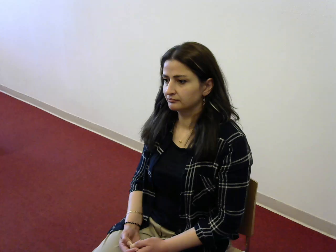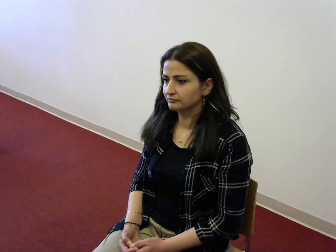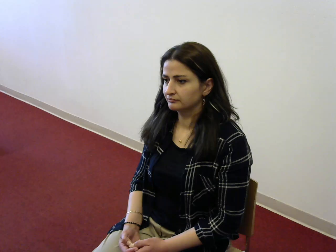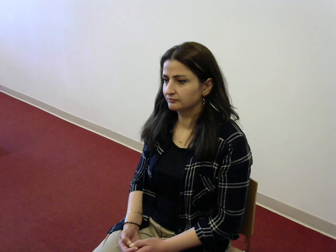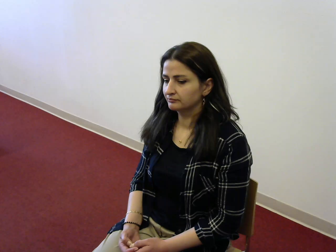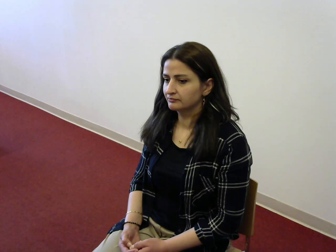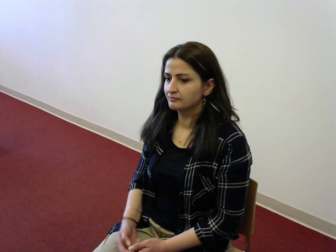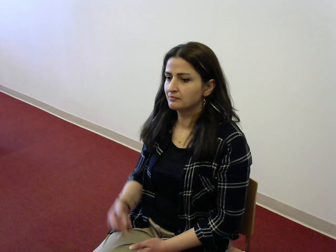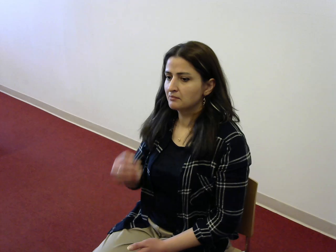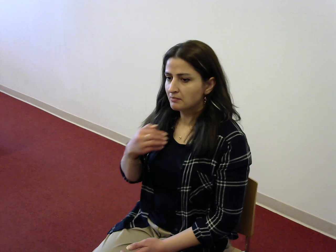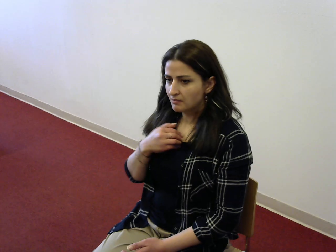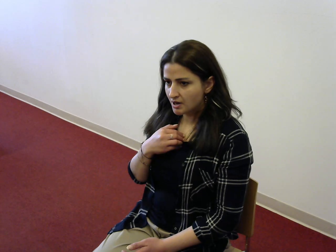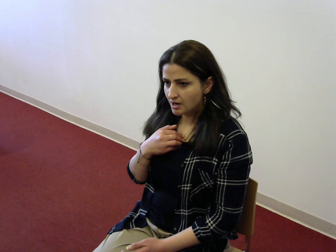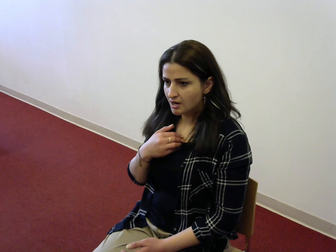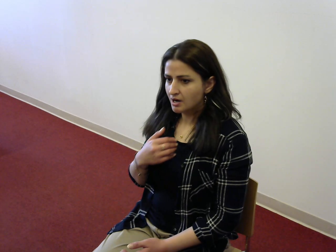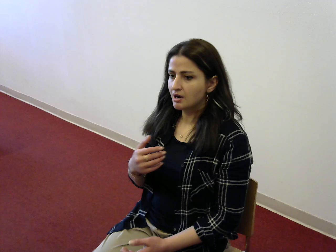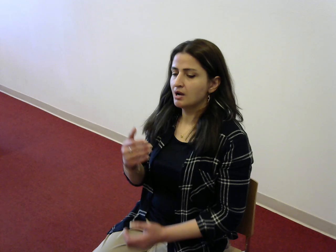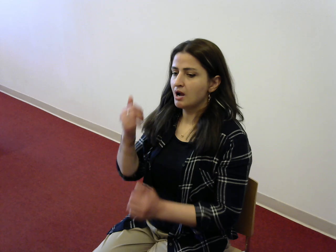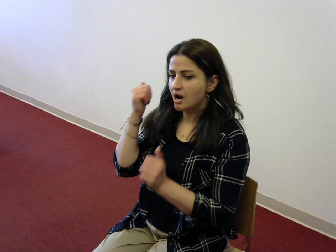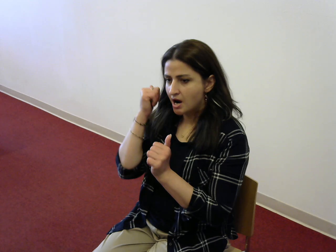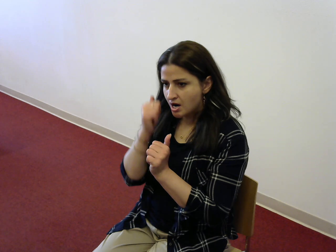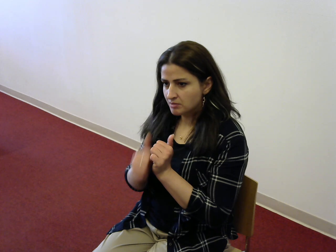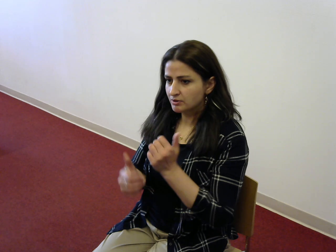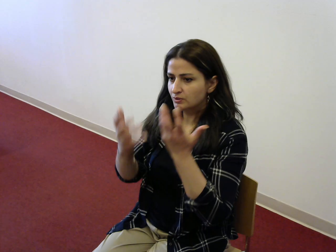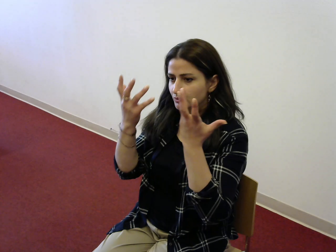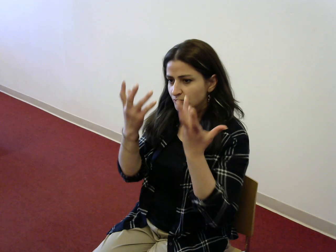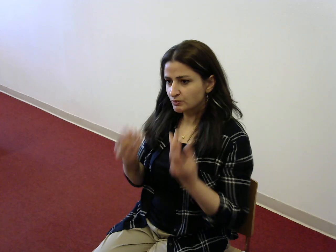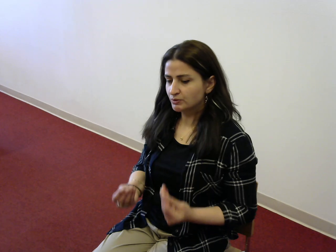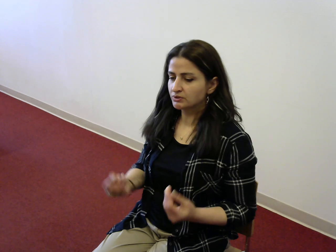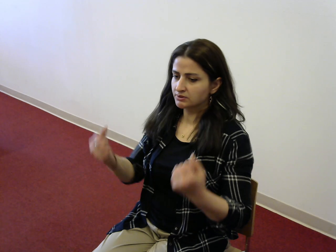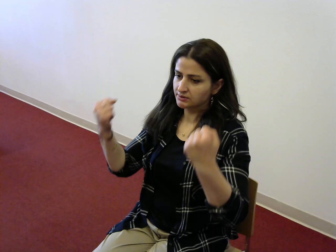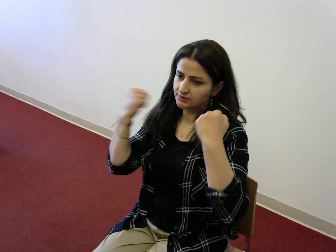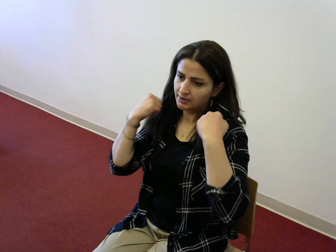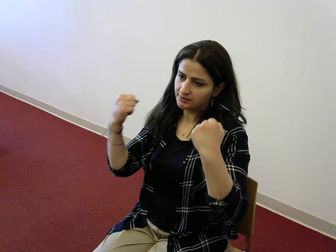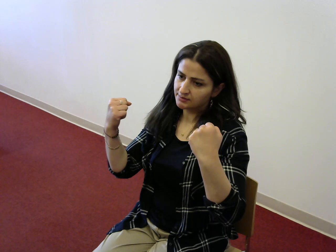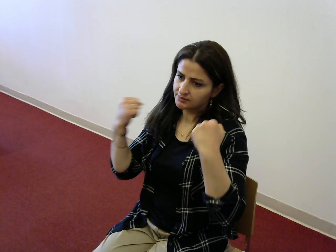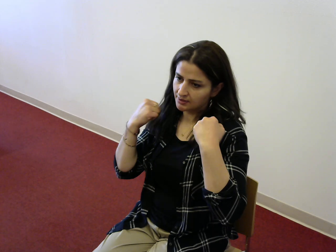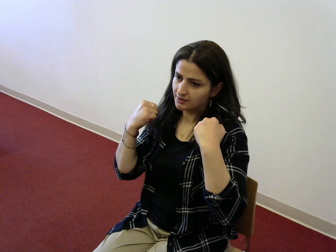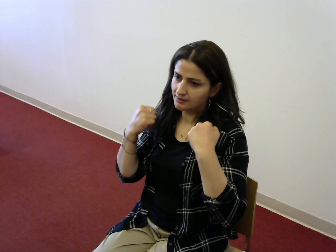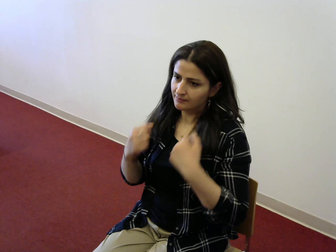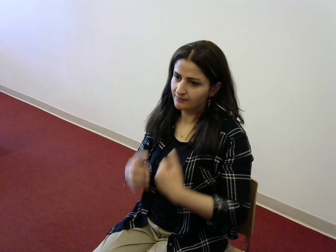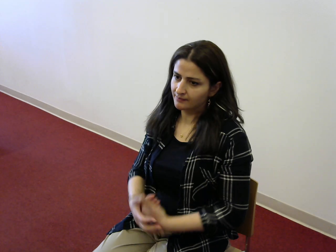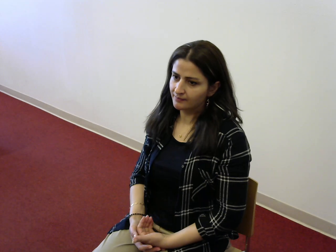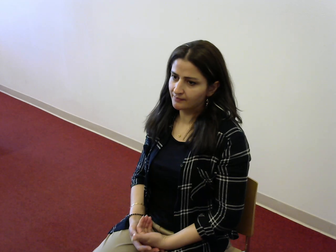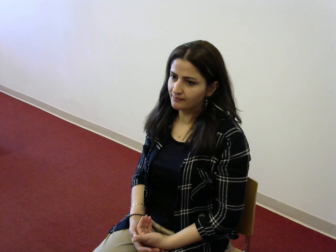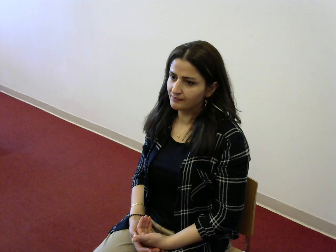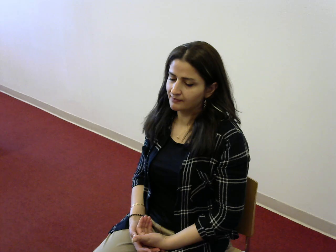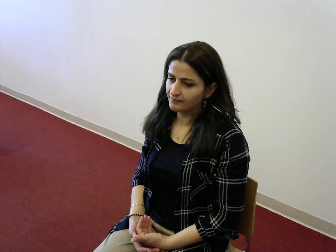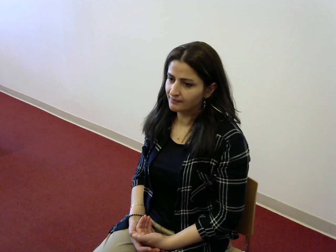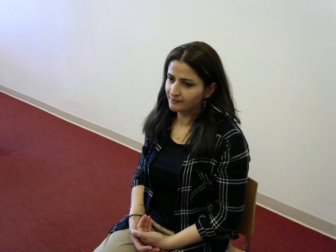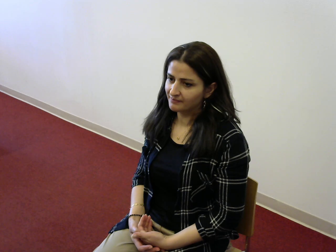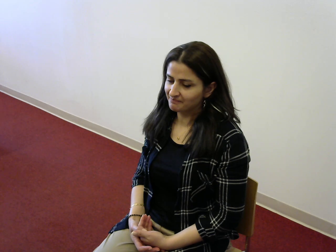Mən hər gün idman edirəm